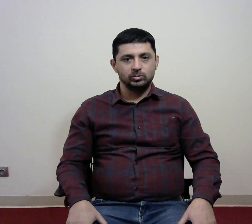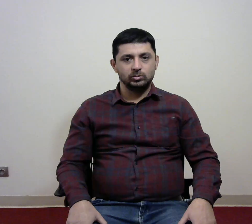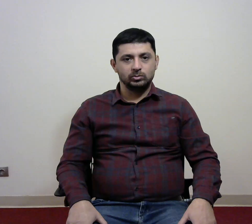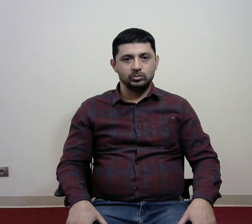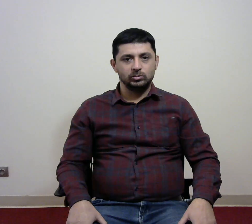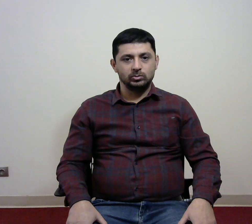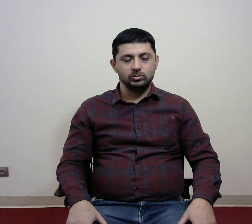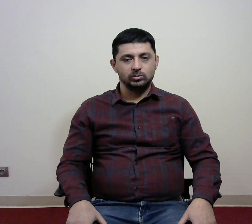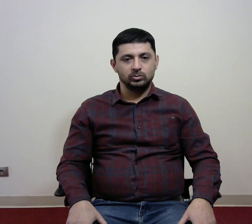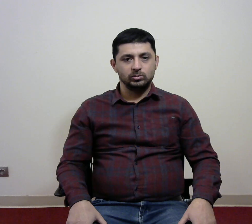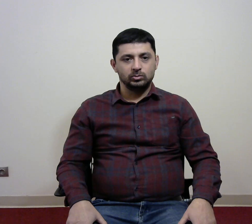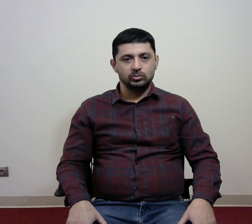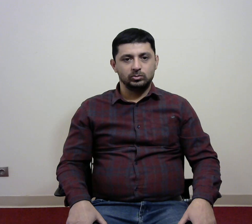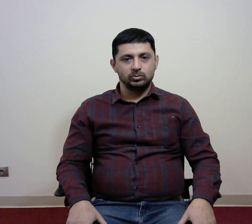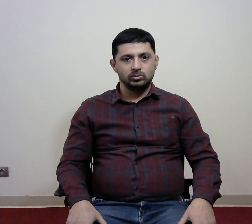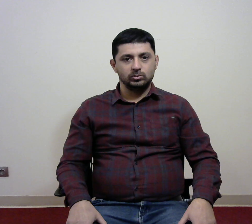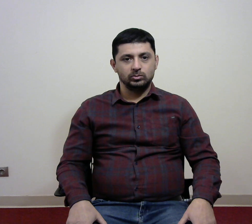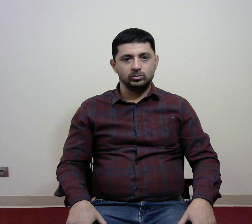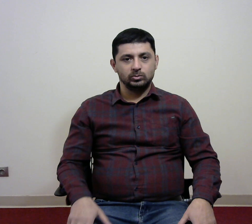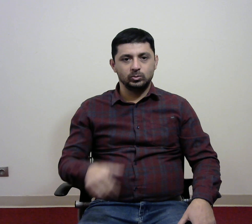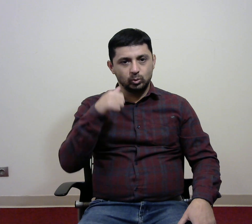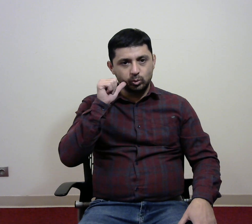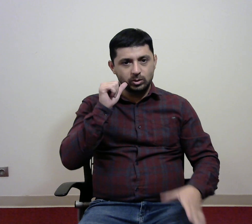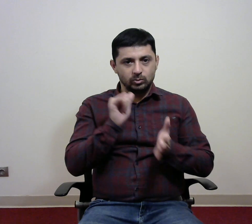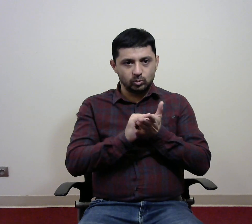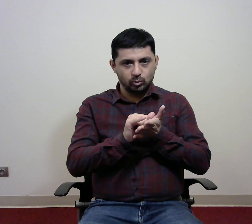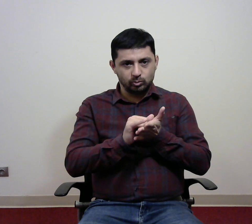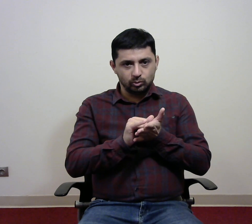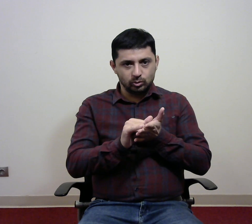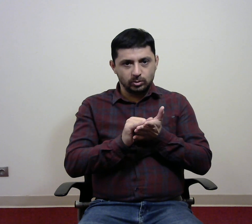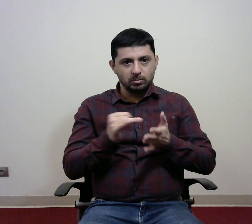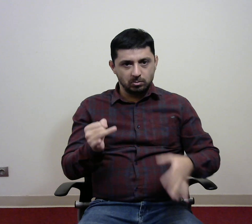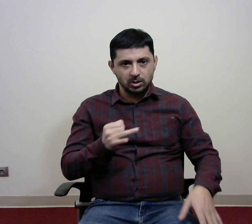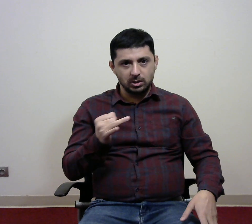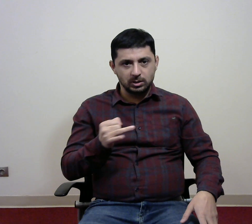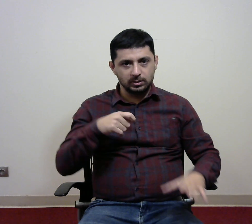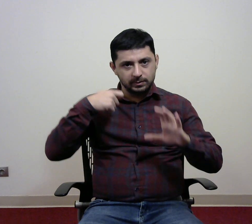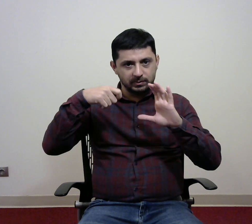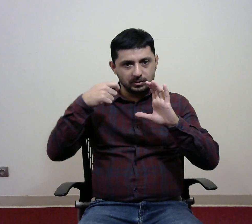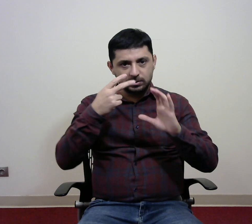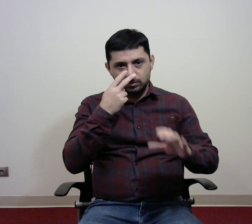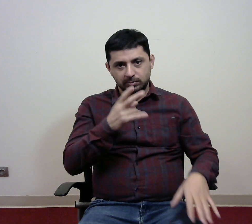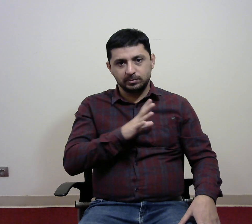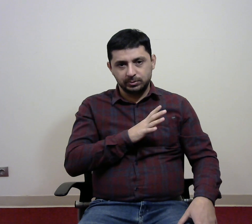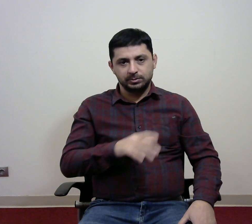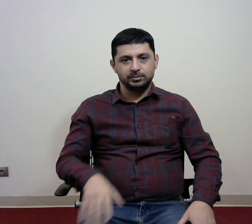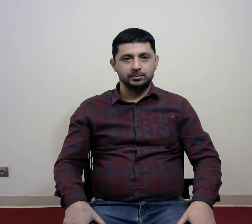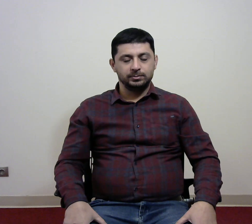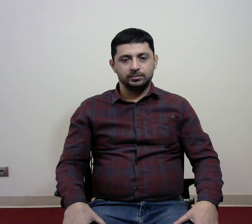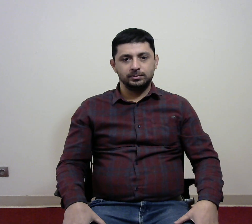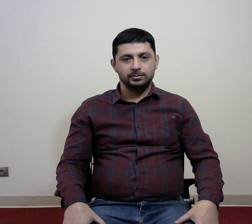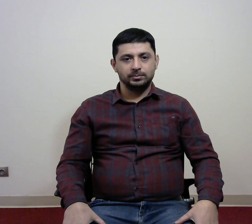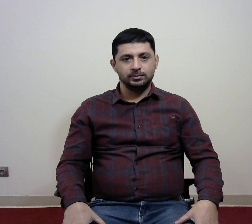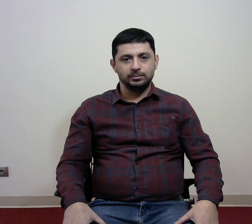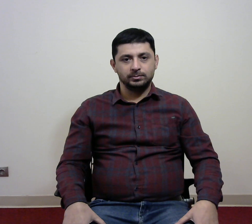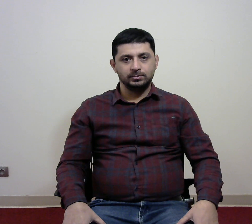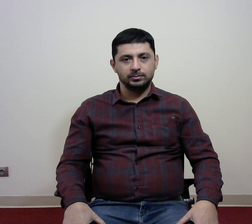Dünən YouTube da maraqlı videoya baxmışam